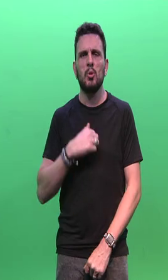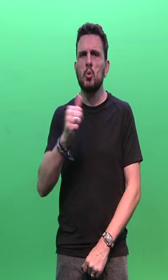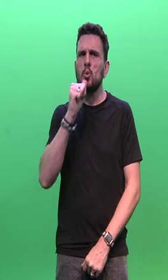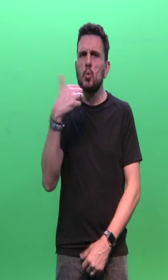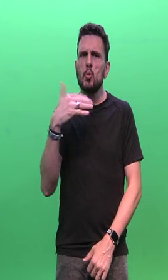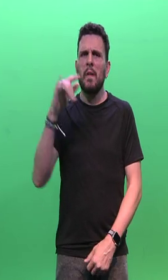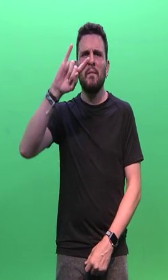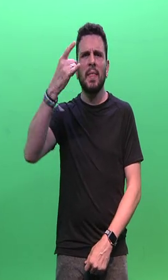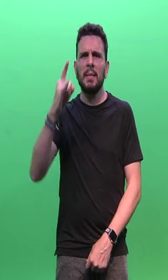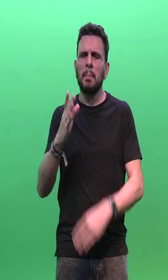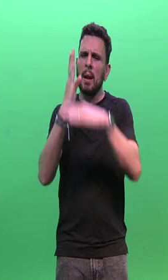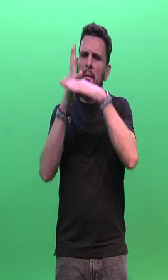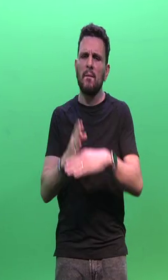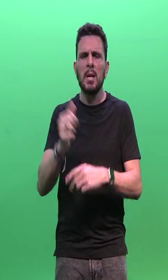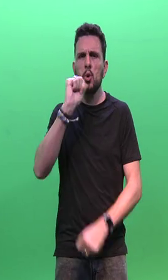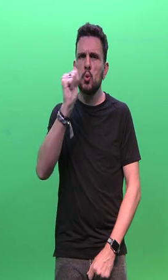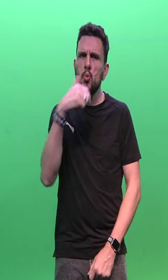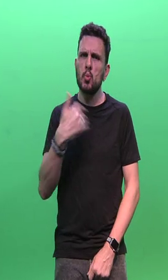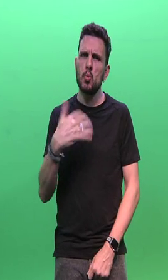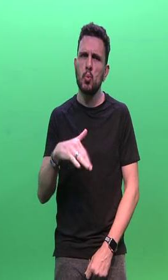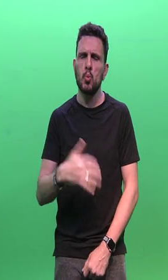Bec força, cada cap de setmana bec bastant.